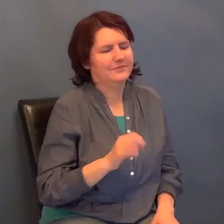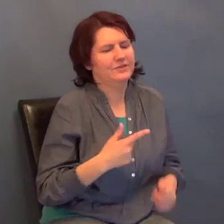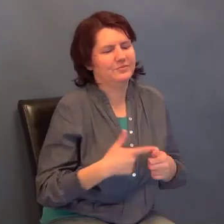Dobrze.